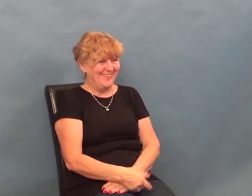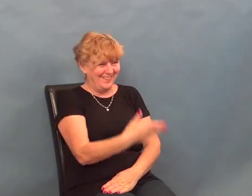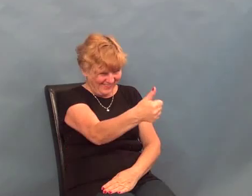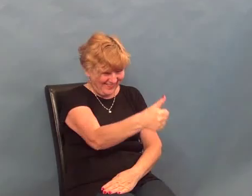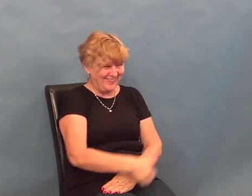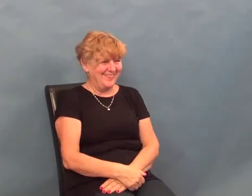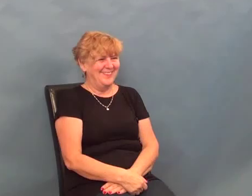Super.